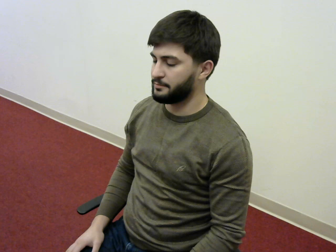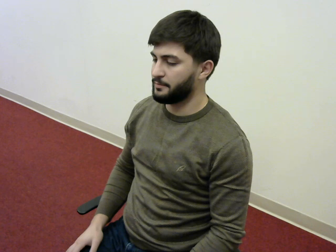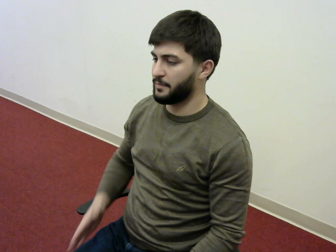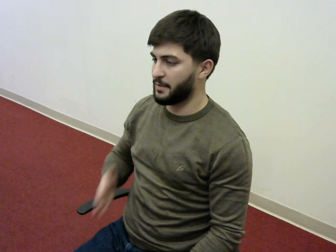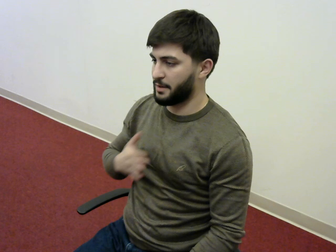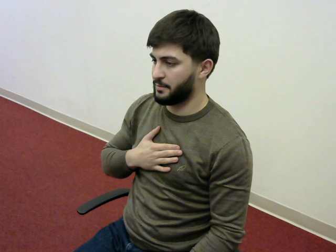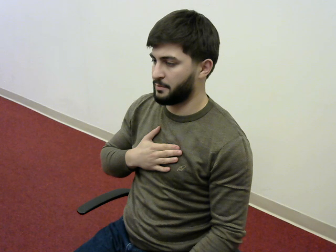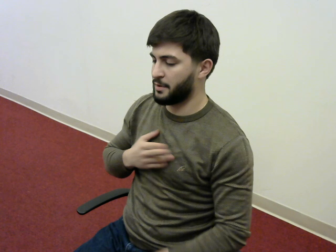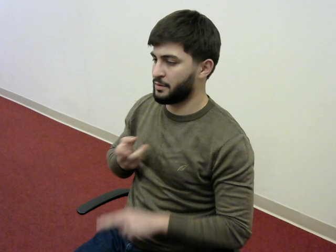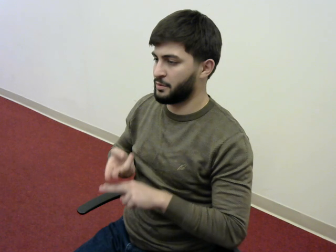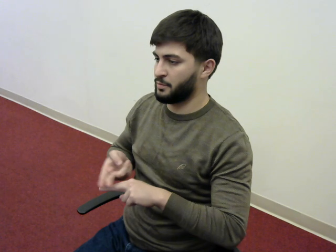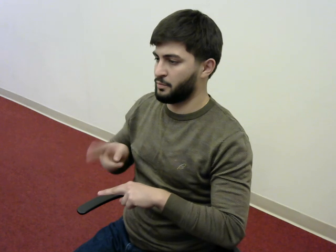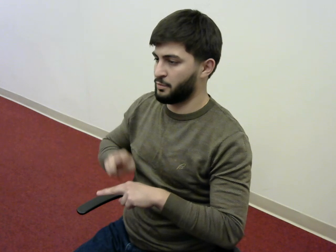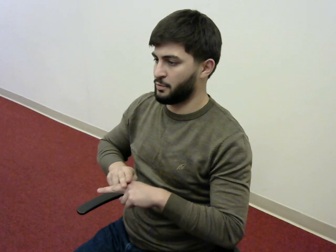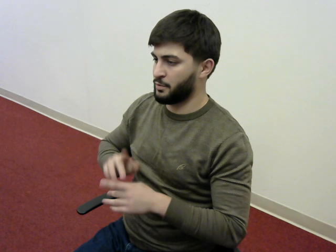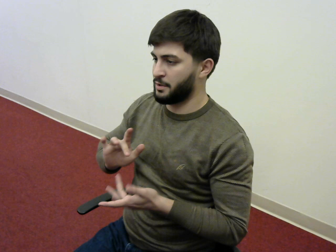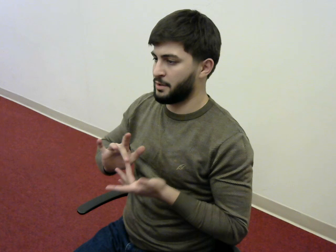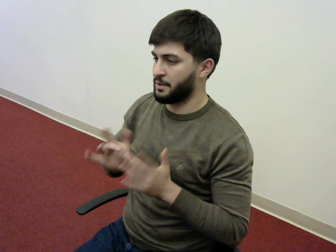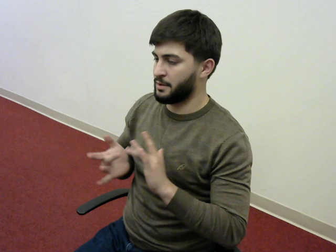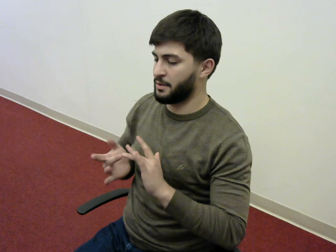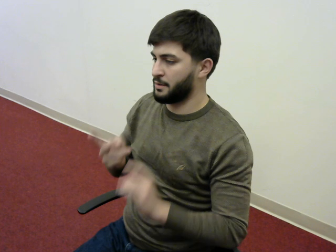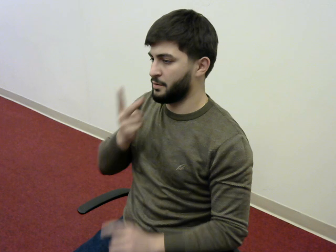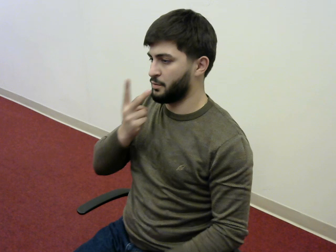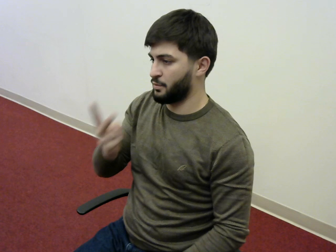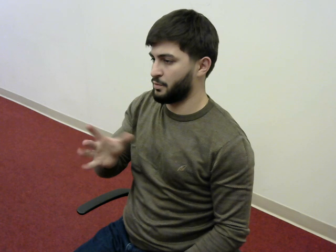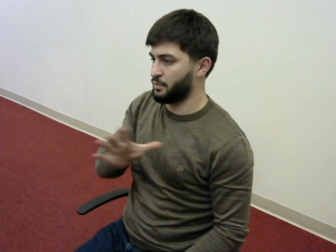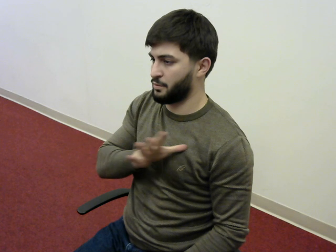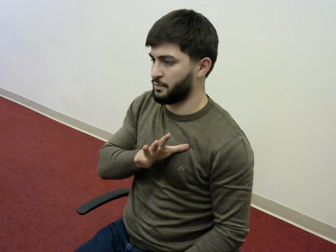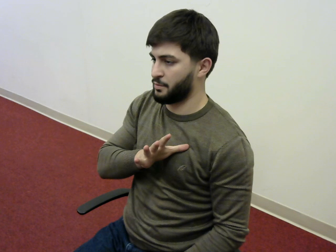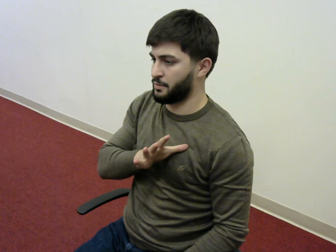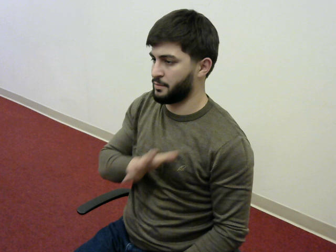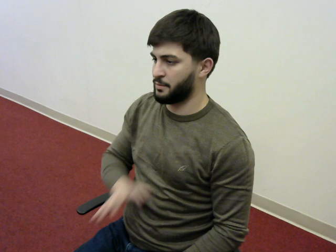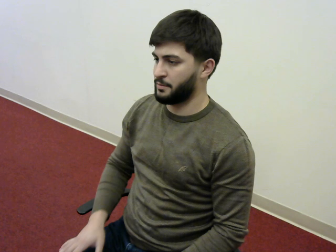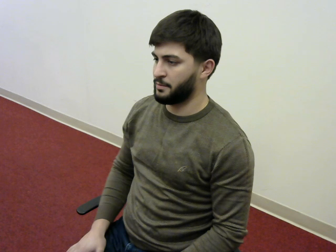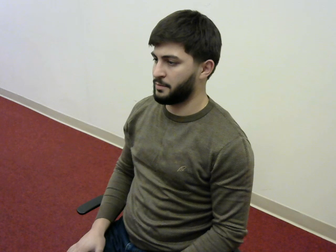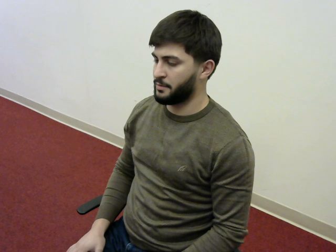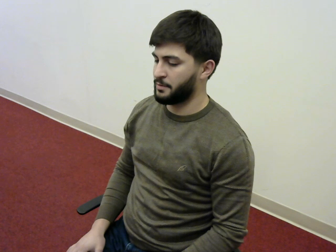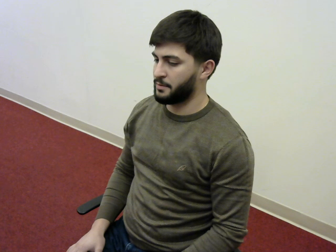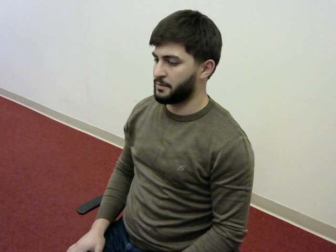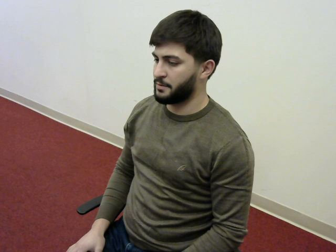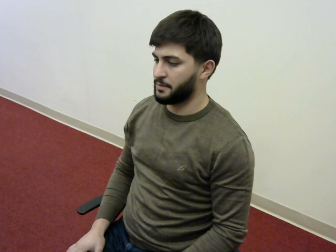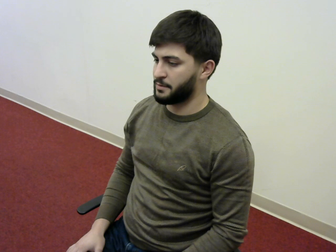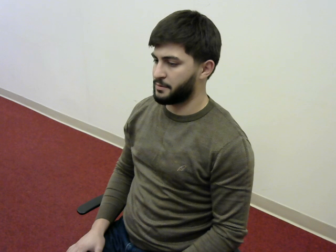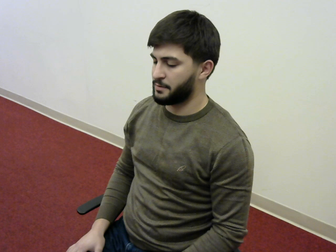Mən bunu internetdə görmüşəm